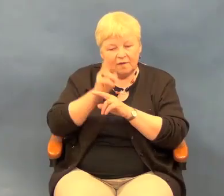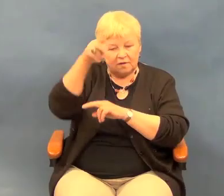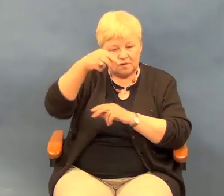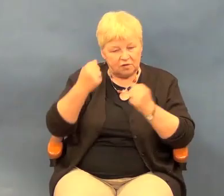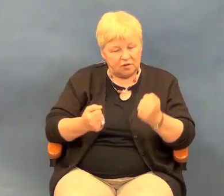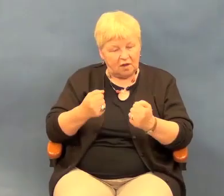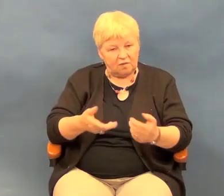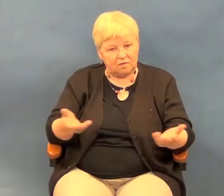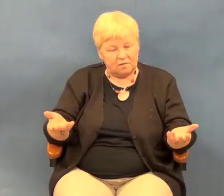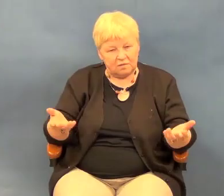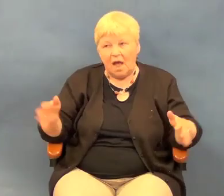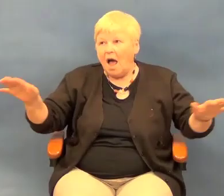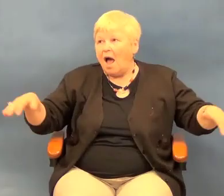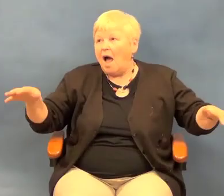Ciężko tam wskoczyć.